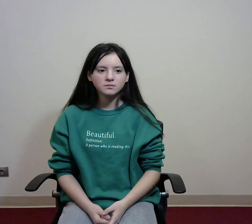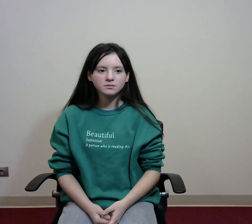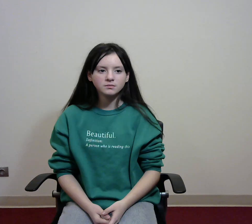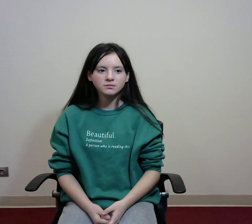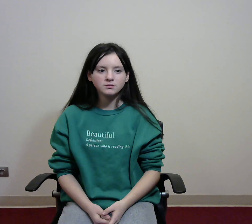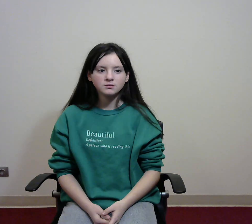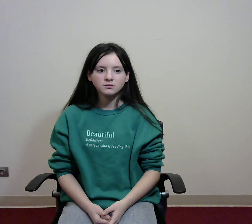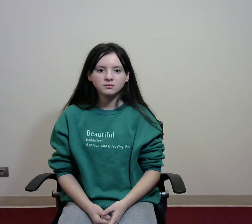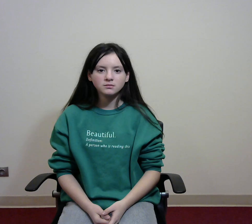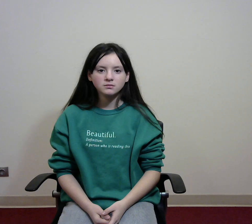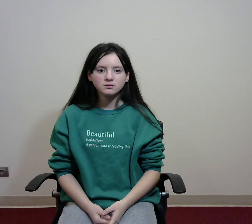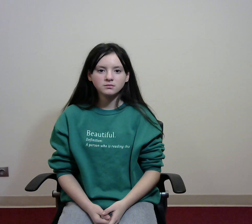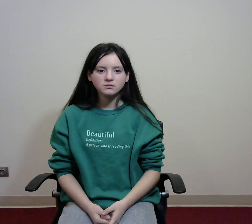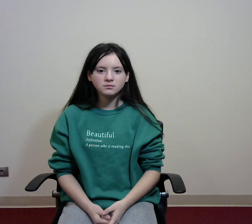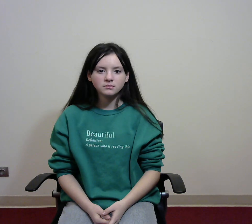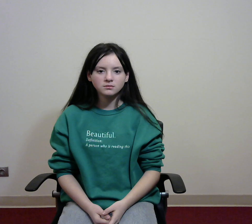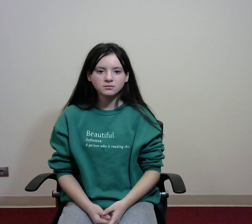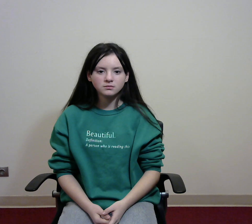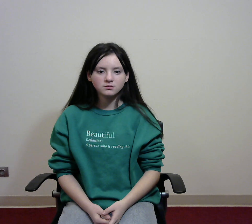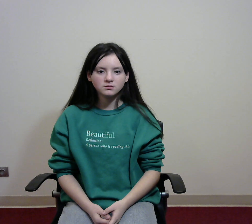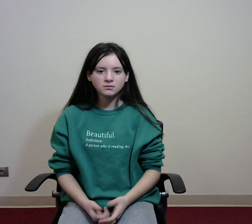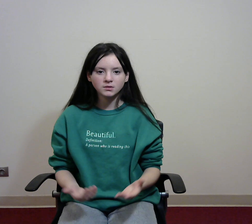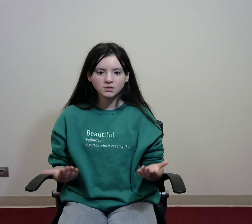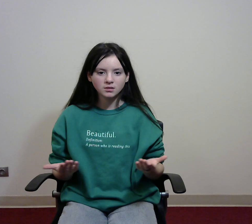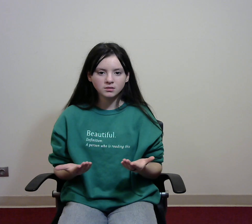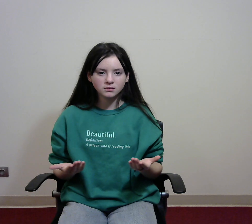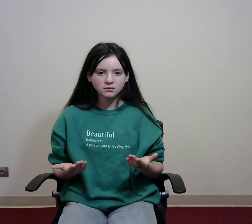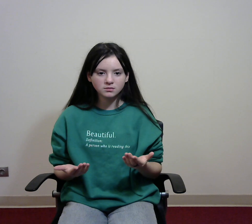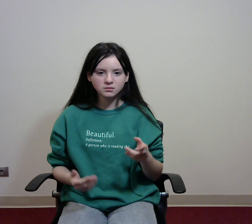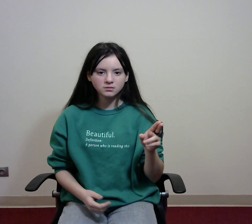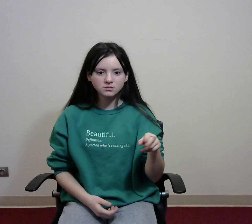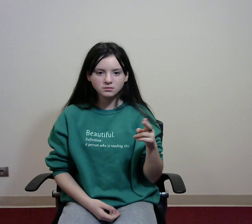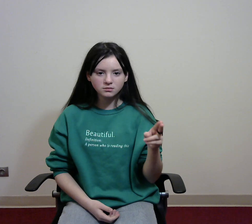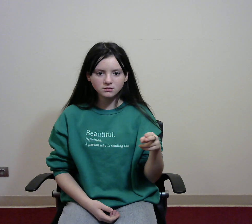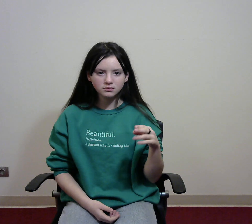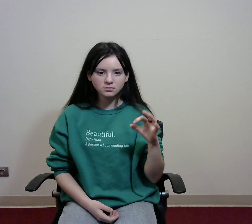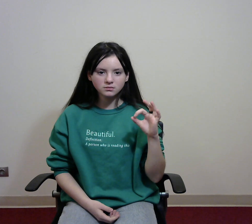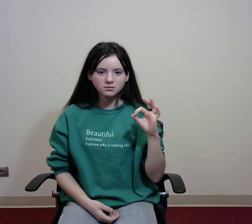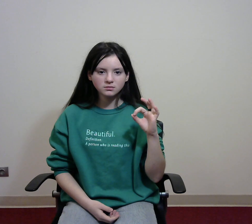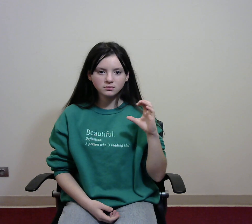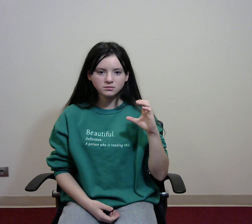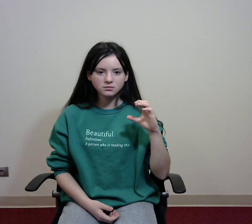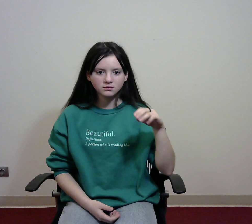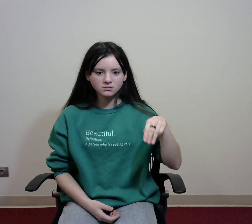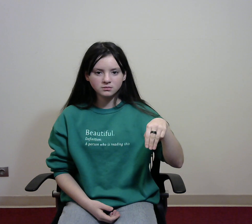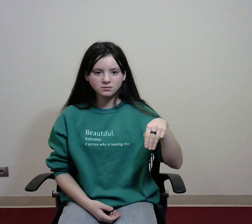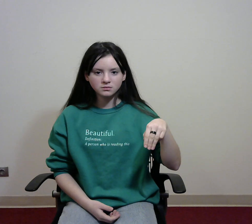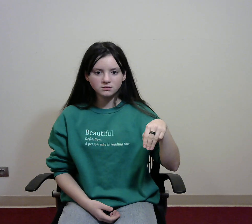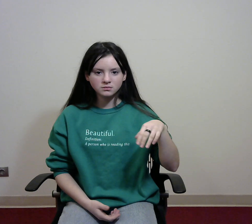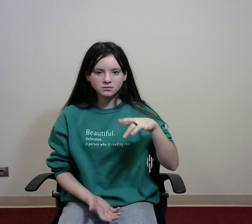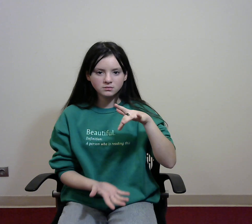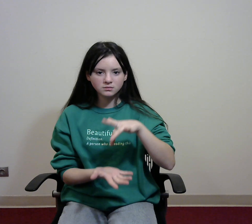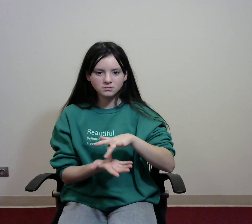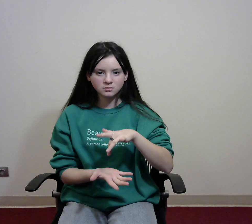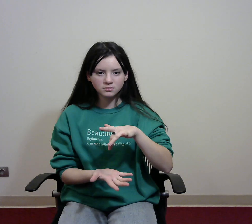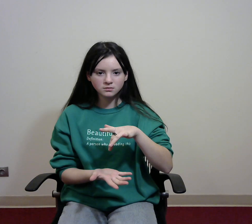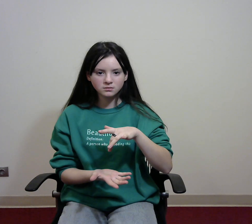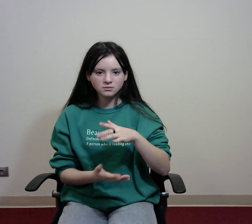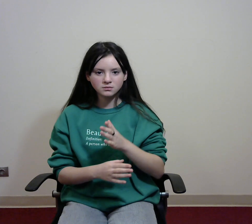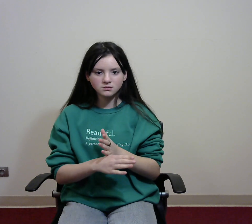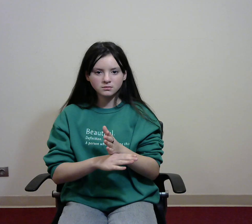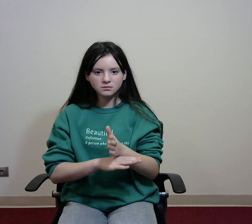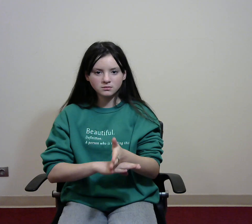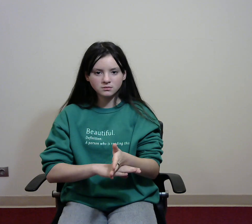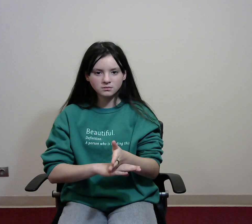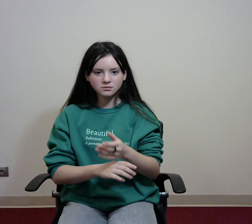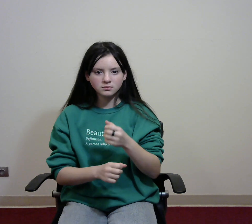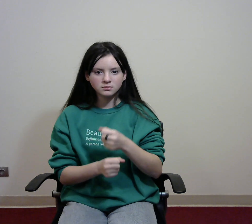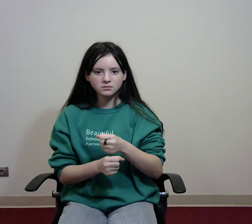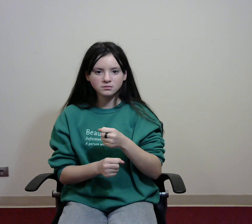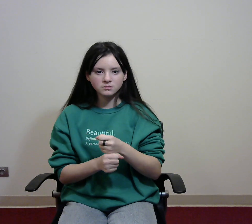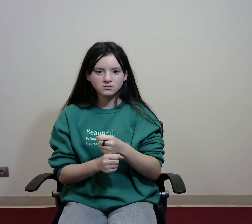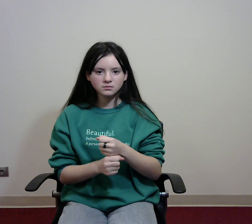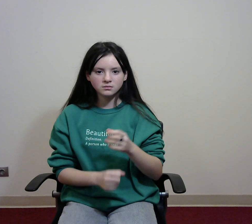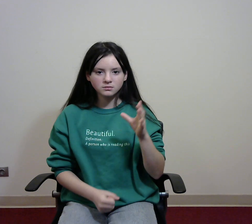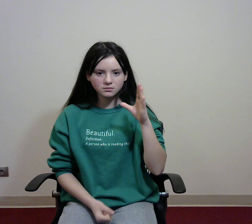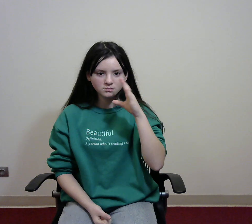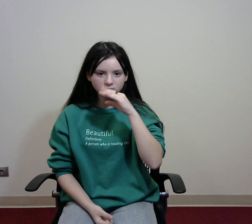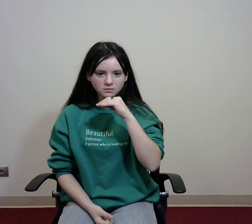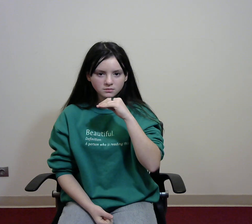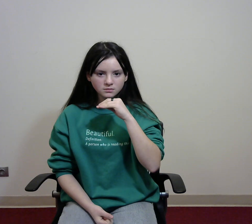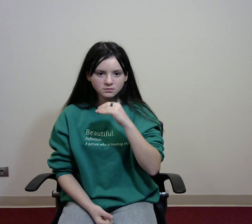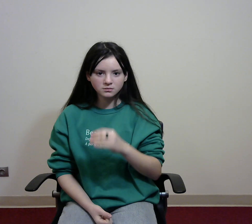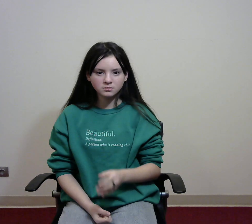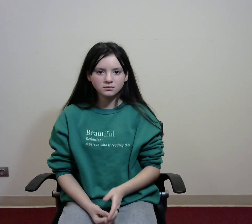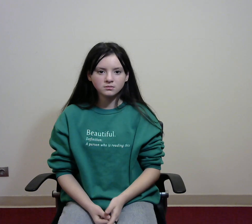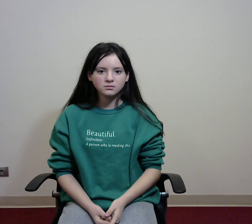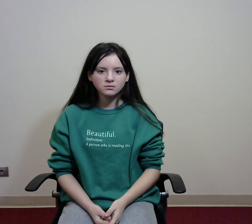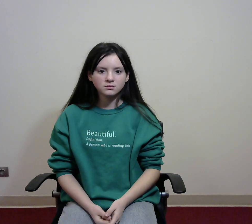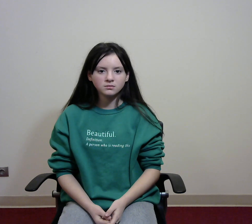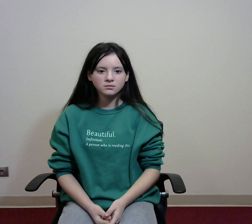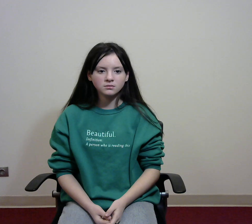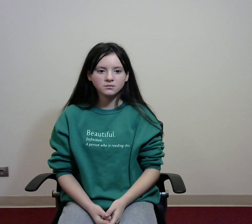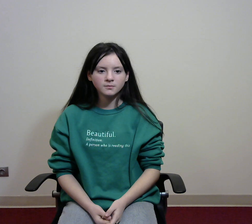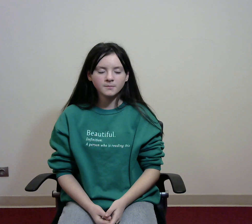Hansı DOST Mərkəzlərinə müraciət edə bilərəm?